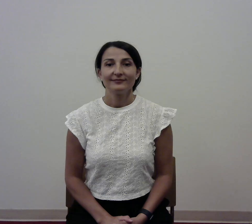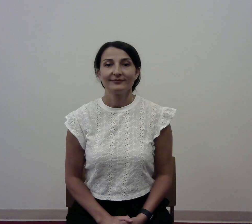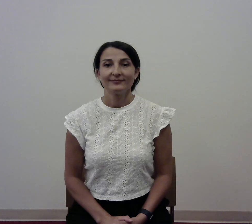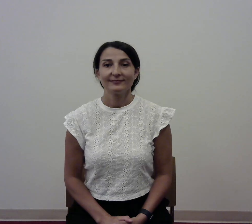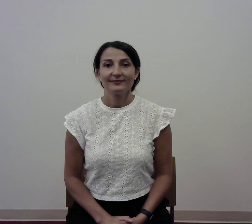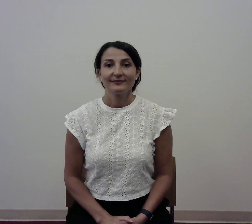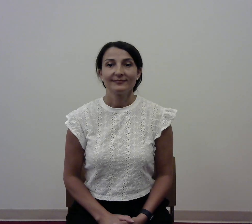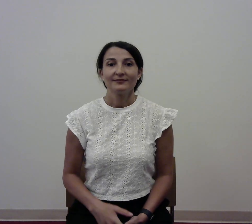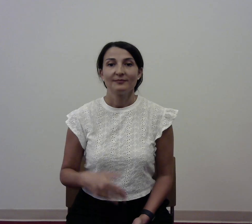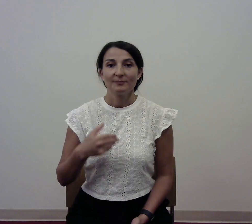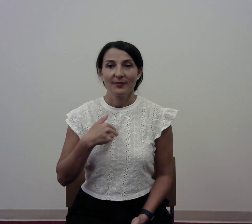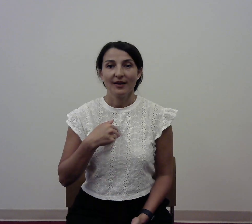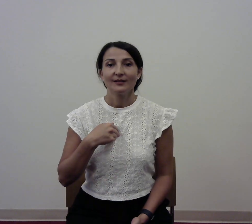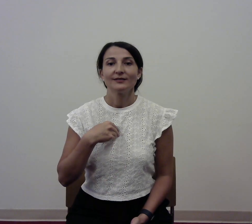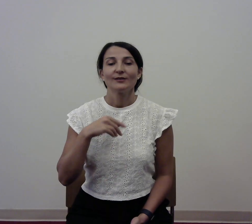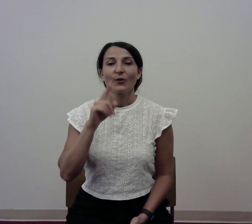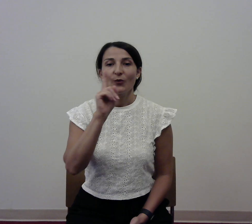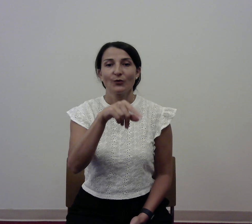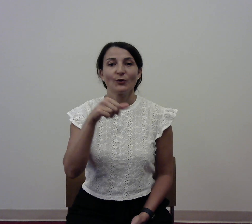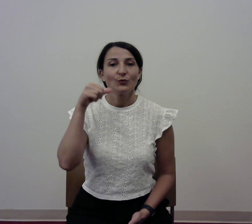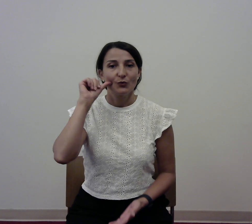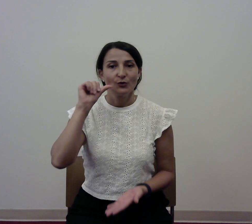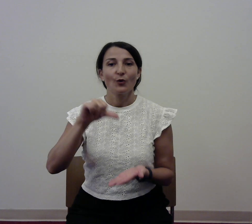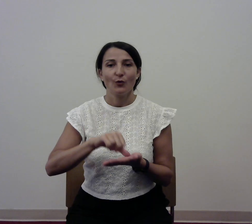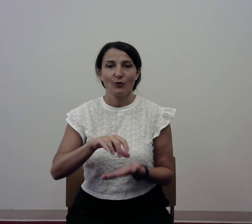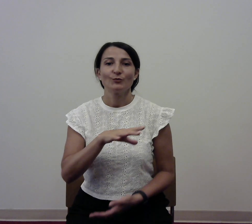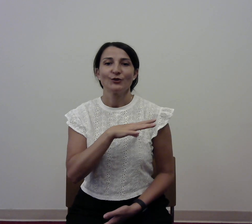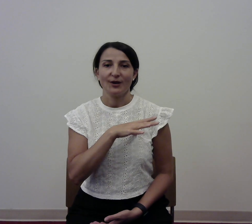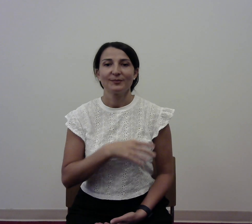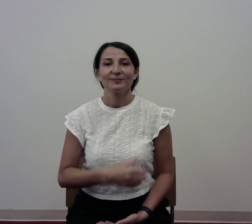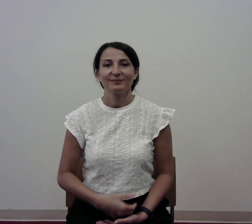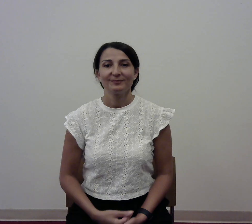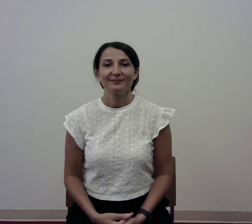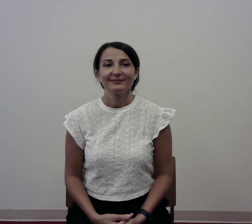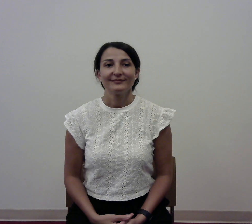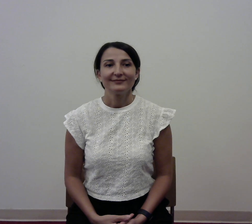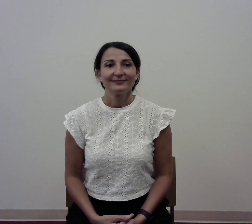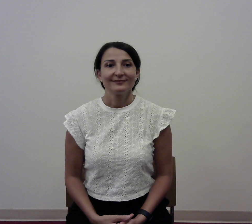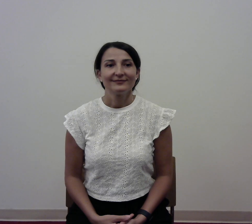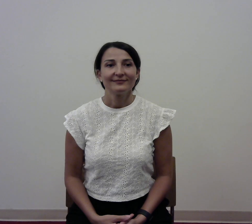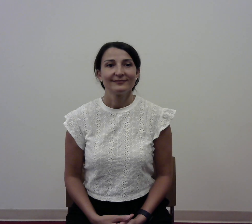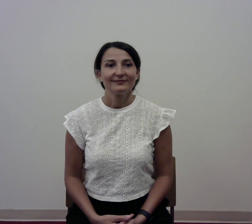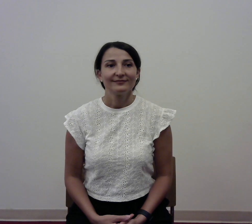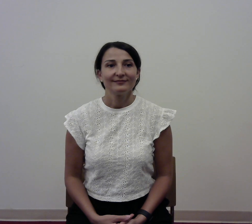Mən orda dünən olmuşam